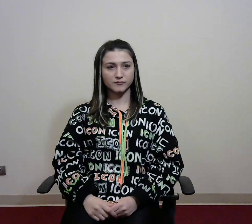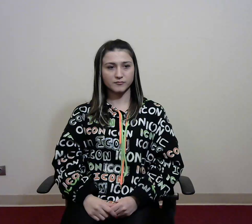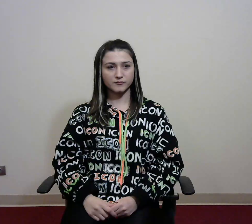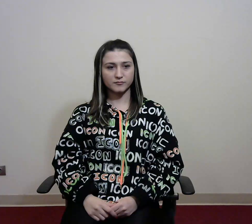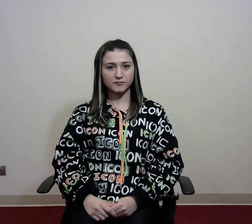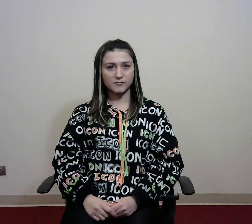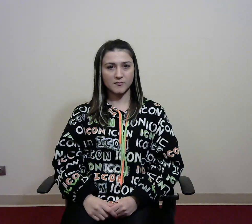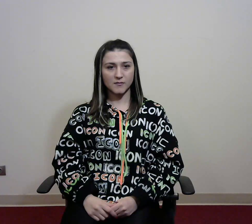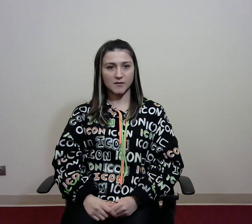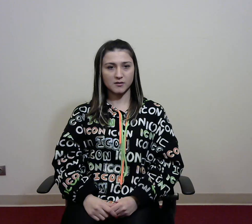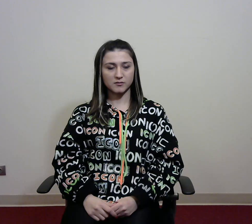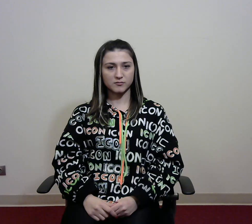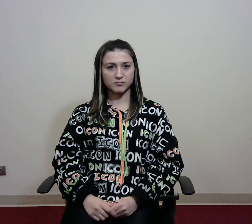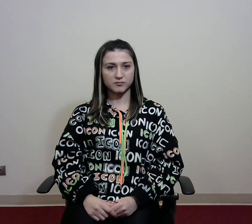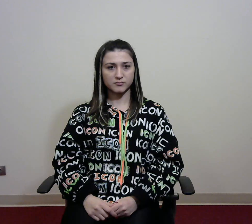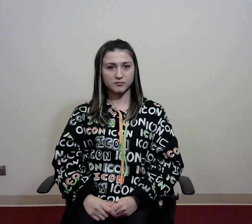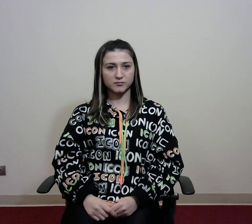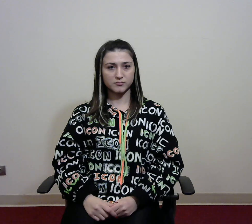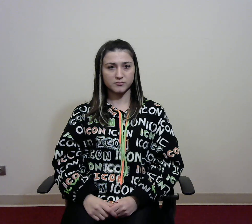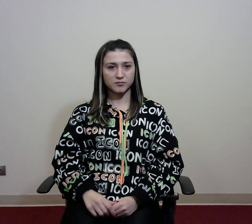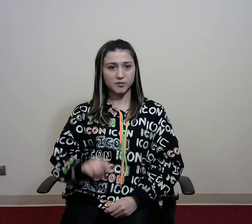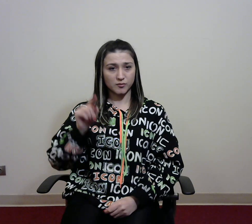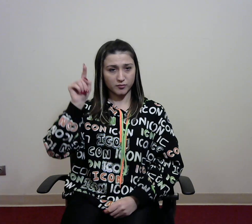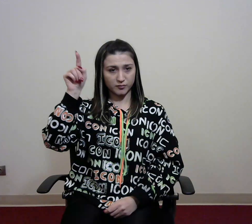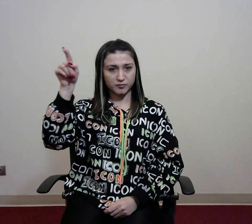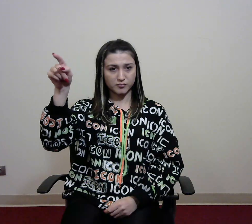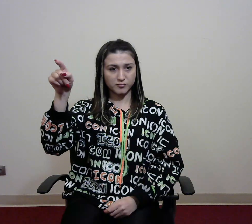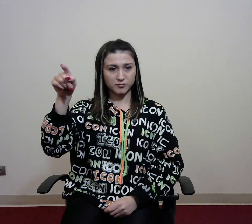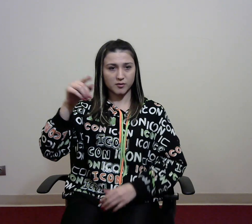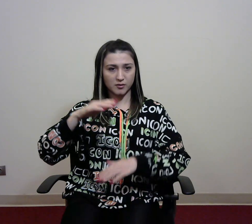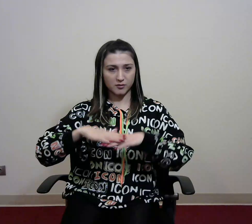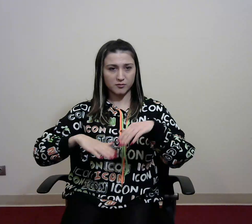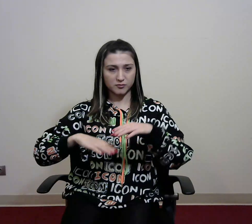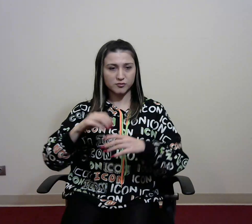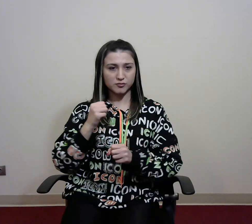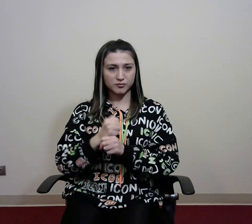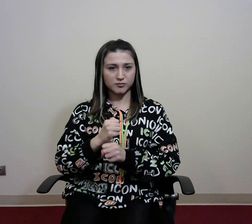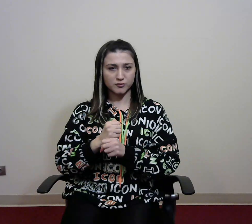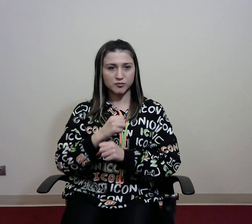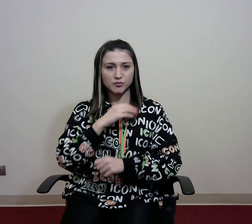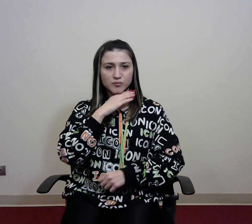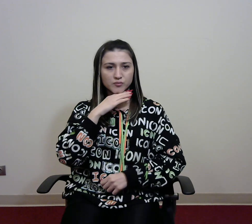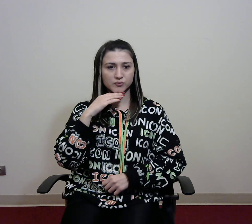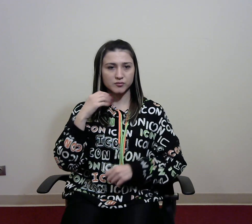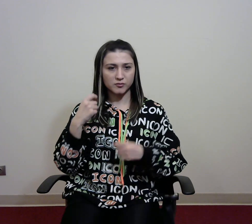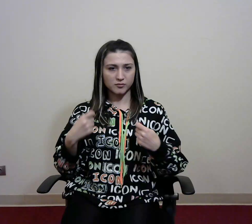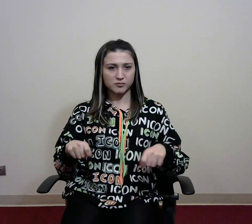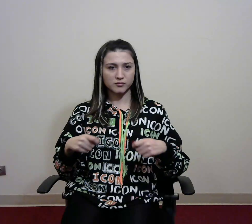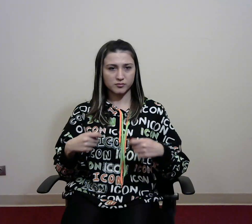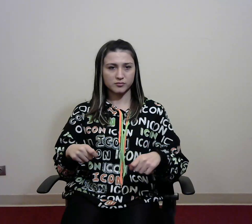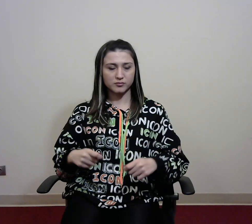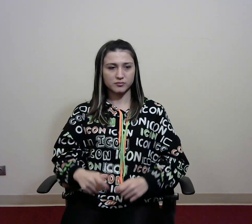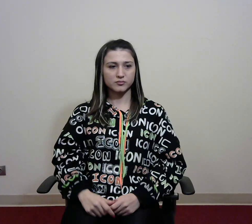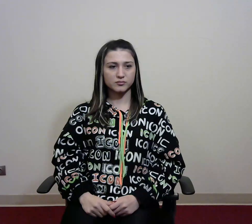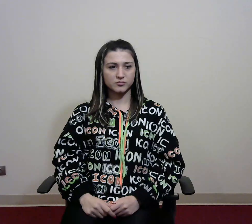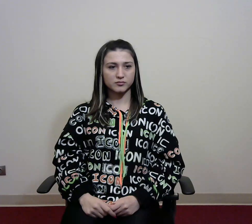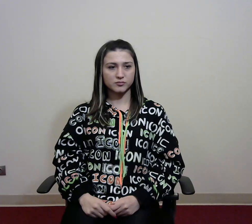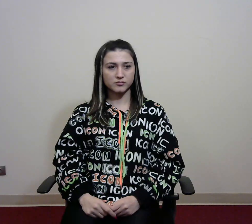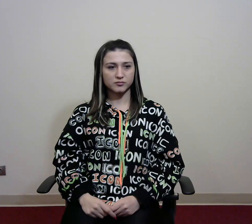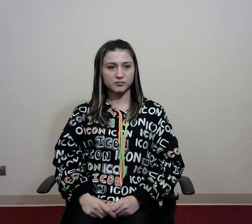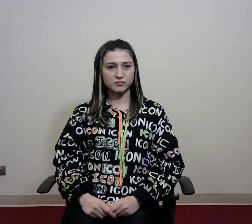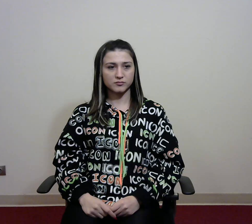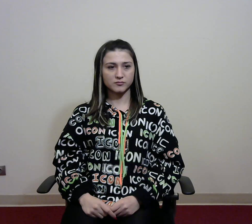Onun əl işləri çox satılır